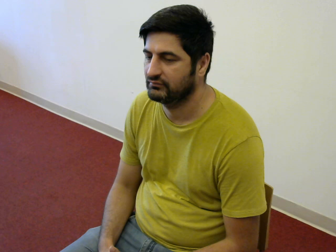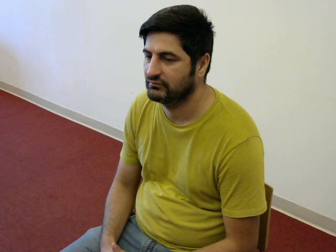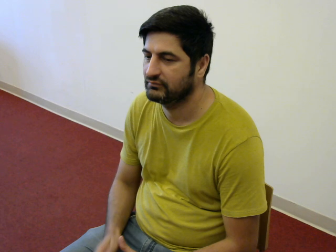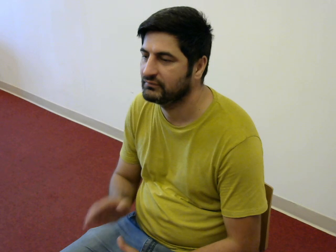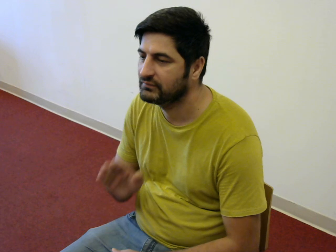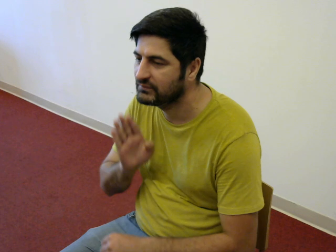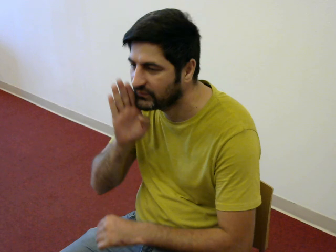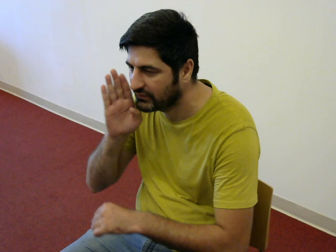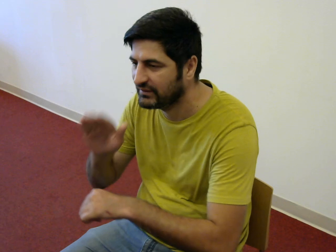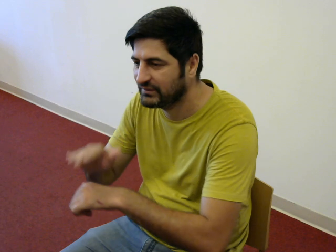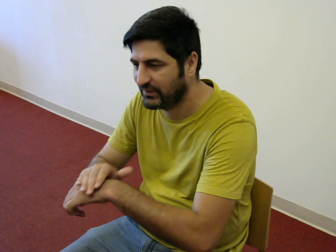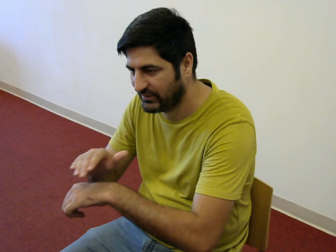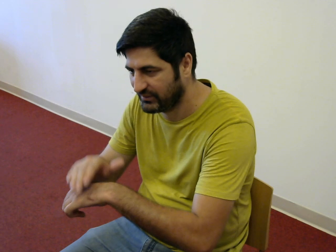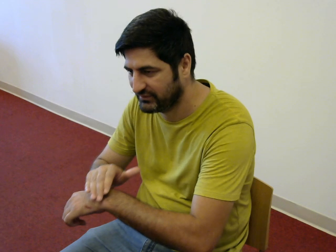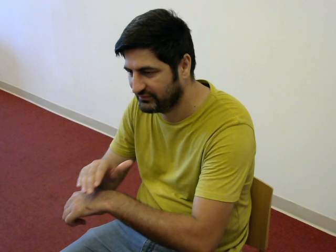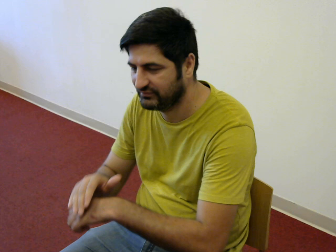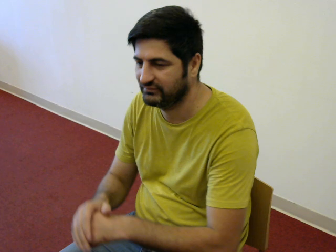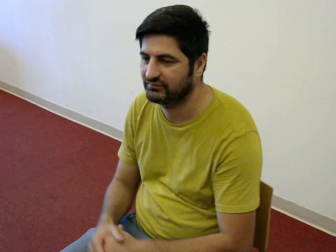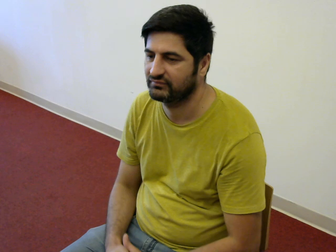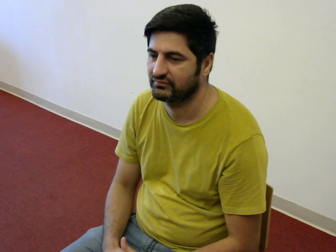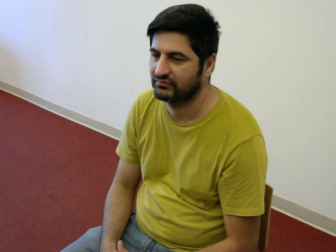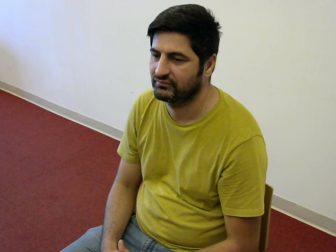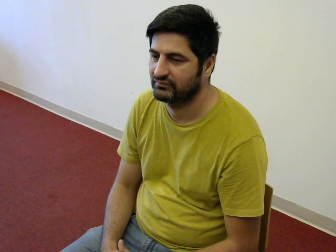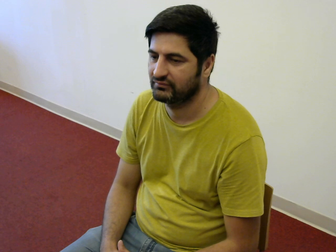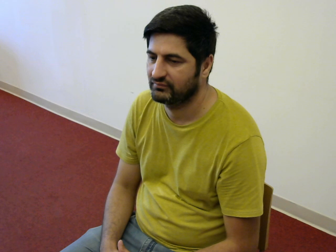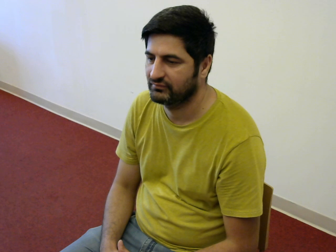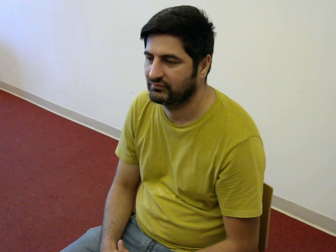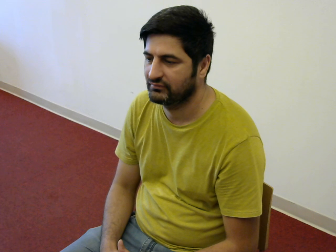Sabahınız xeyir